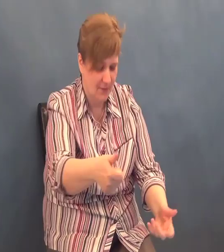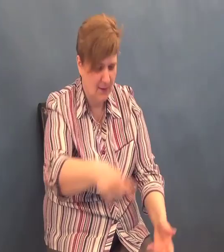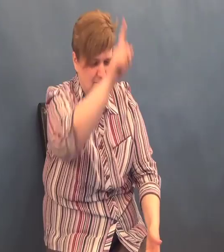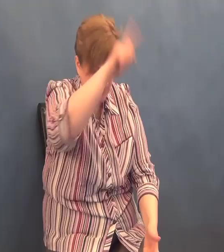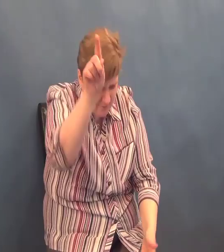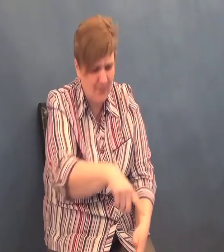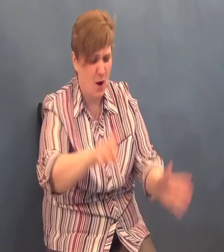Odpada.